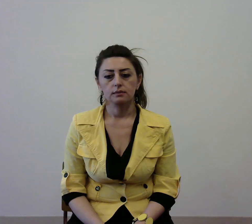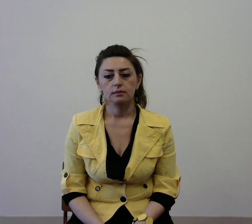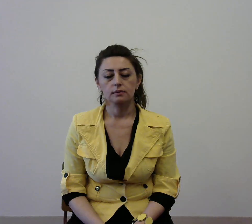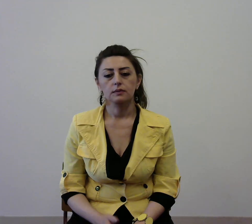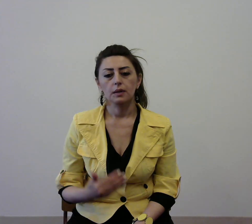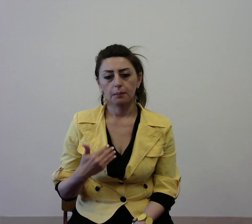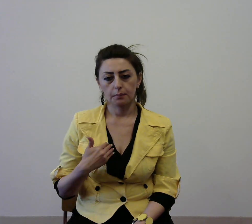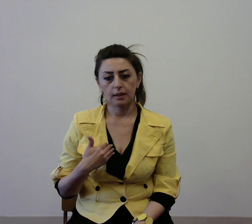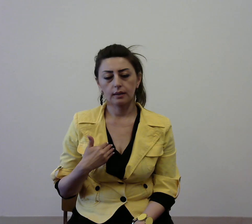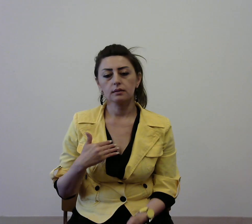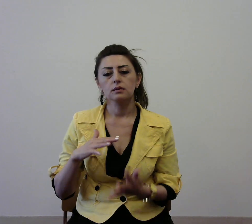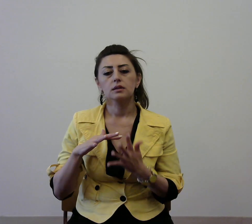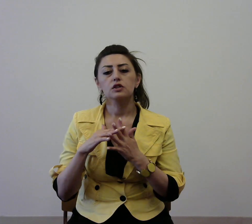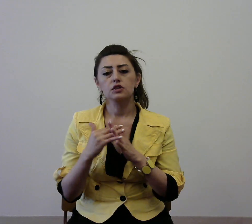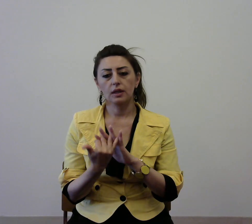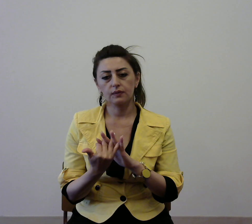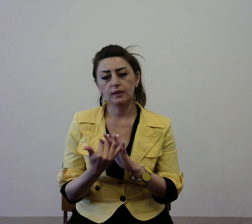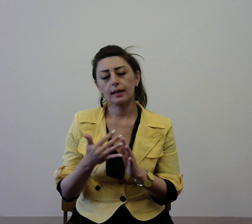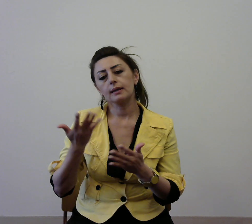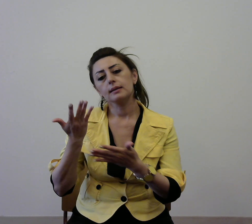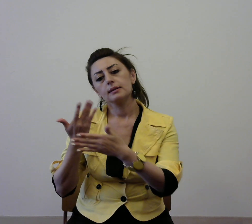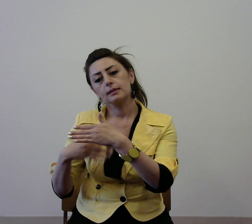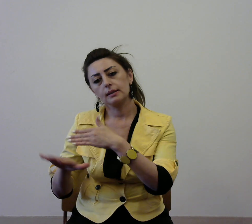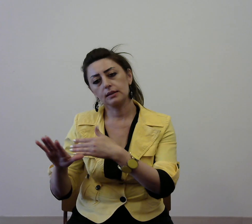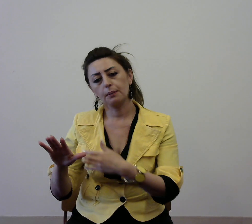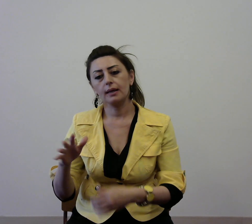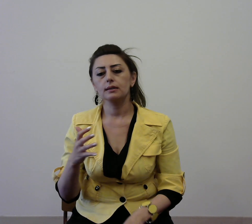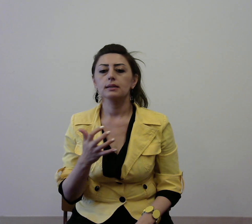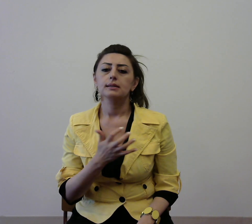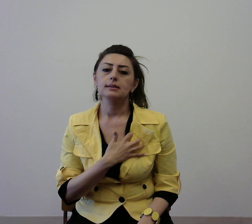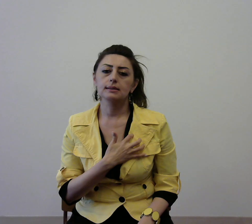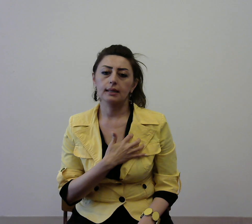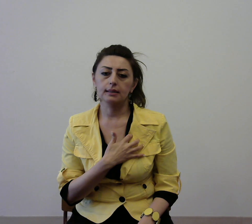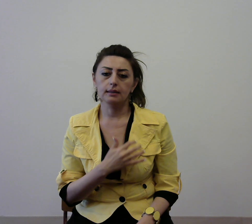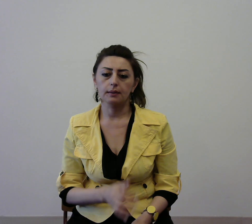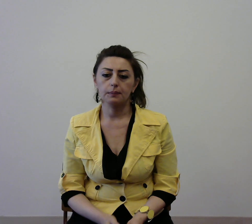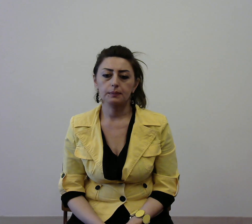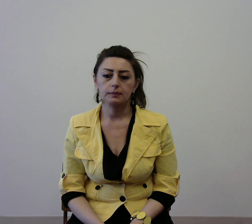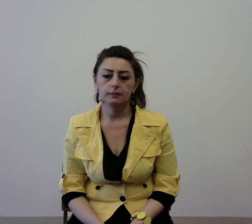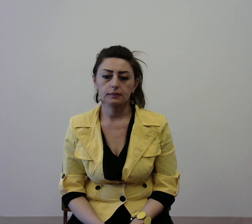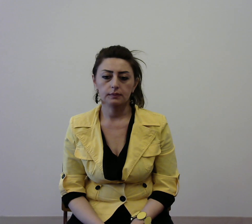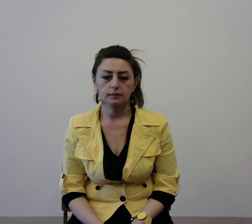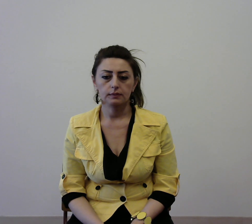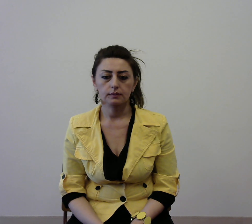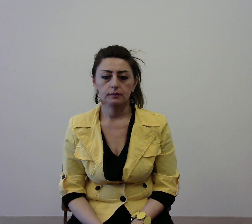Mən kəndə getmək istəyirəm